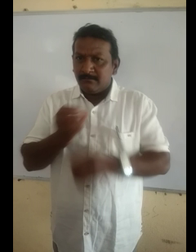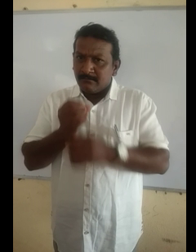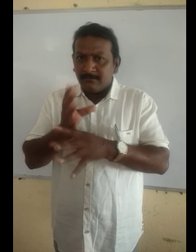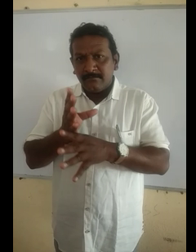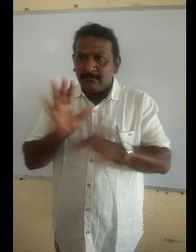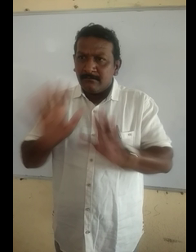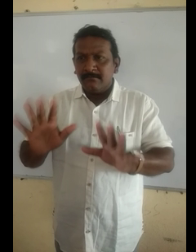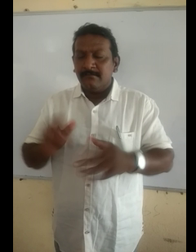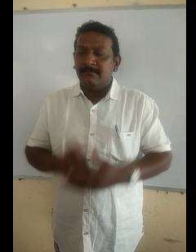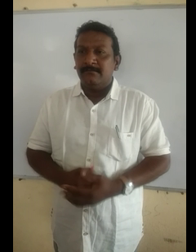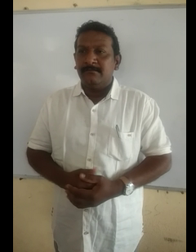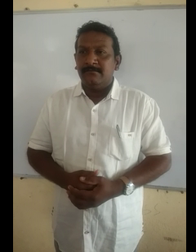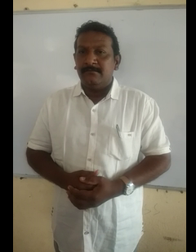are you free today